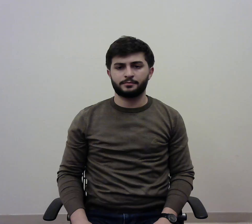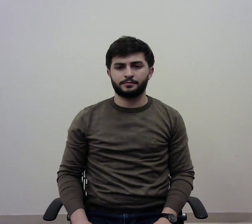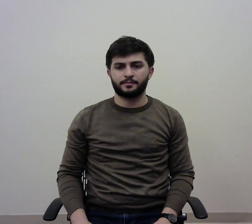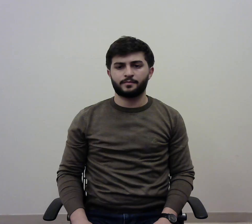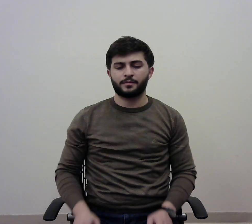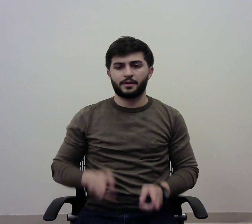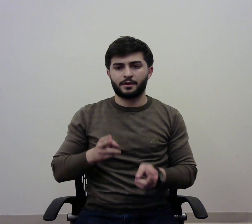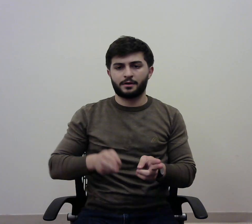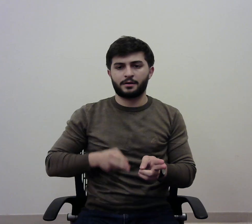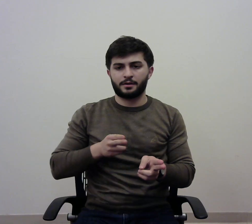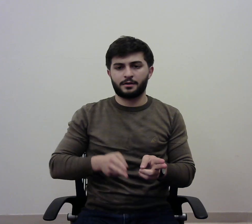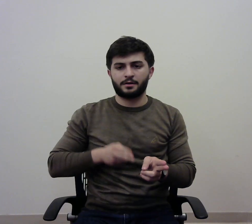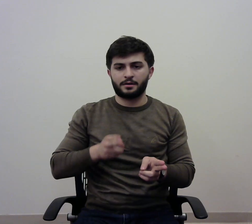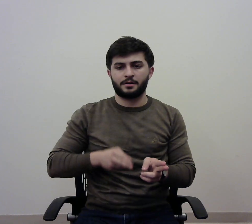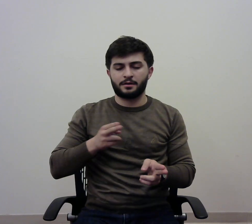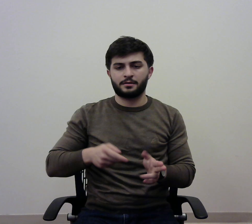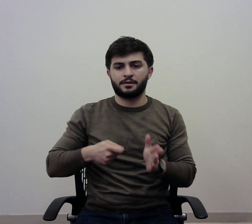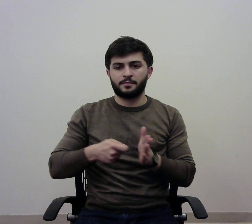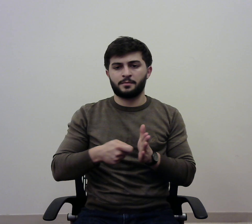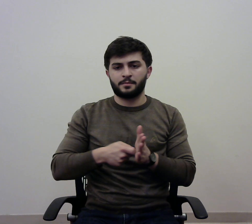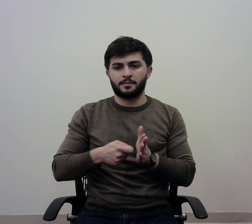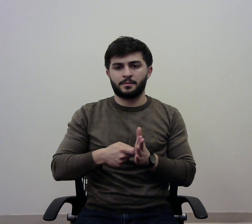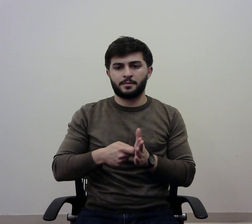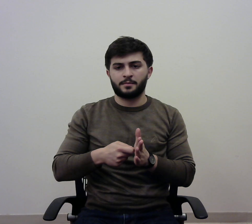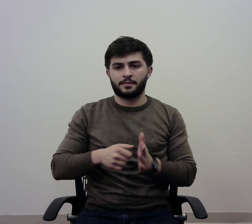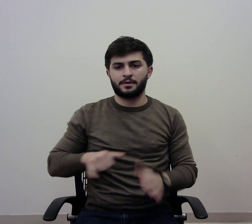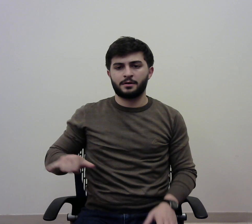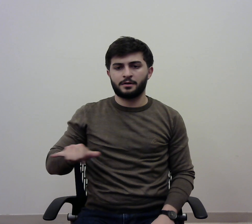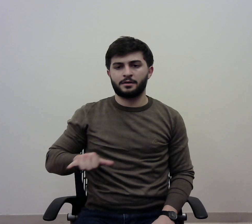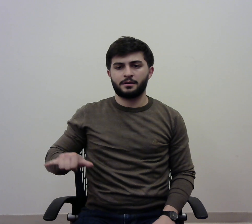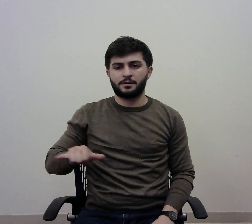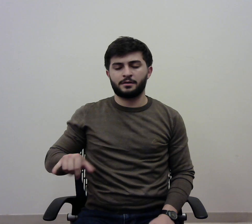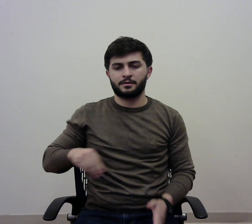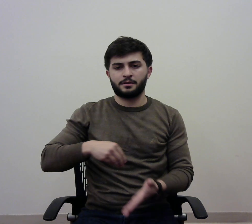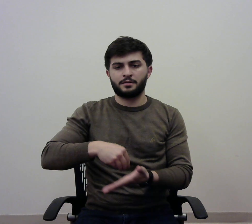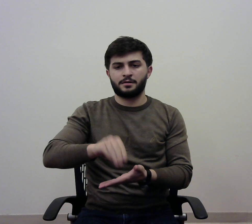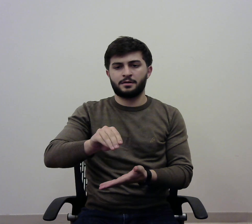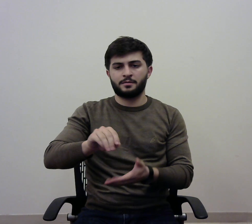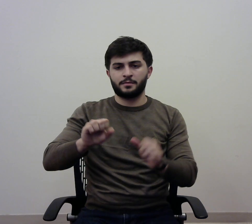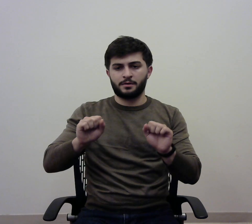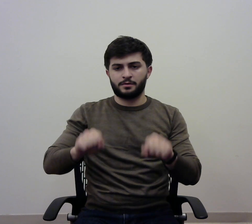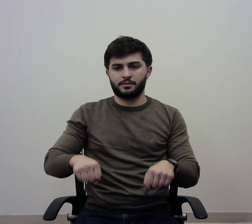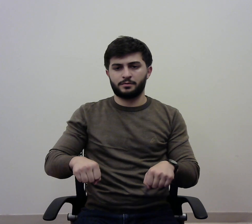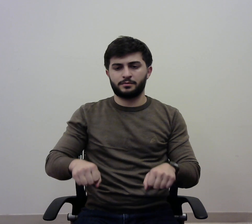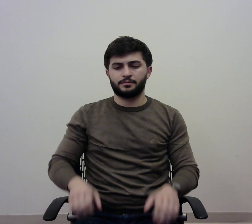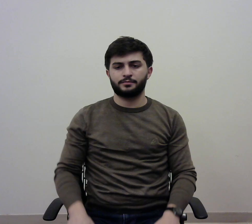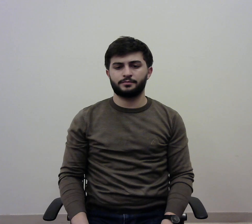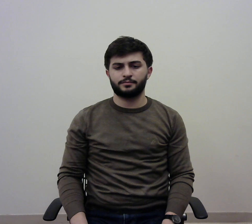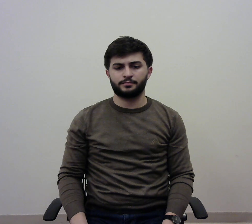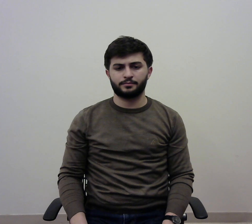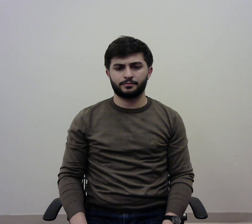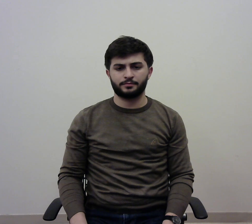Qatar biletini haradan almaq olar?